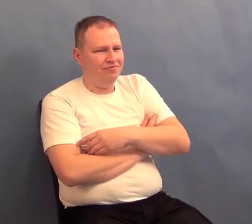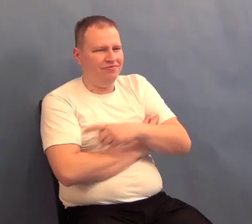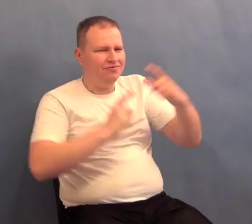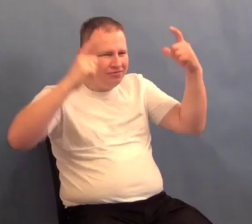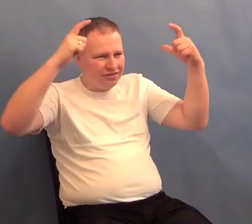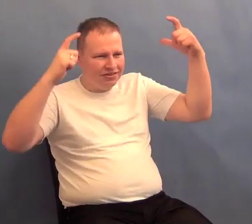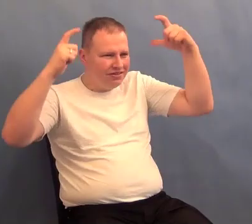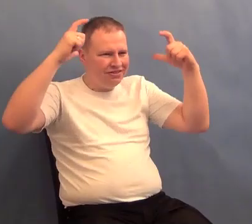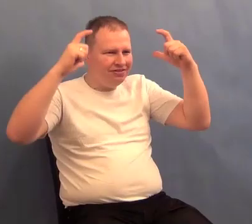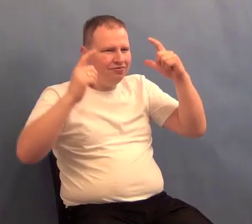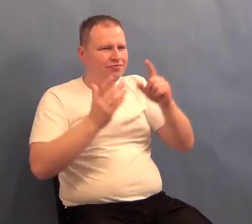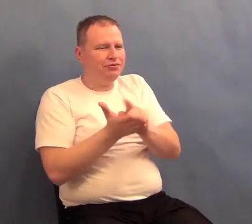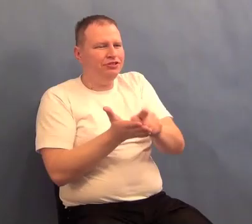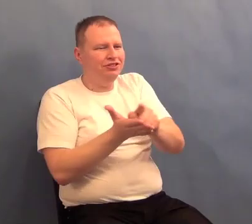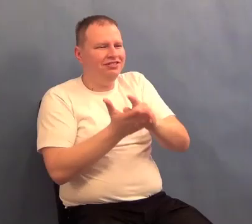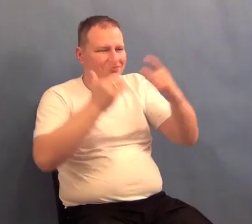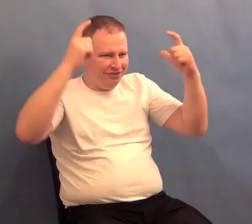Myszka Miki.